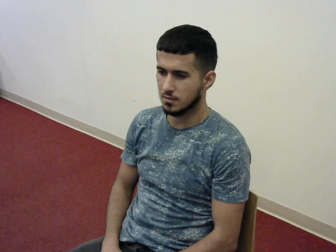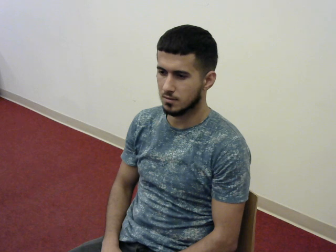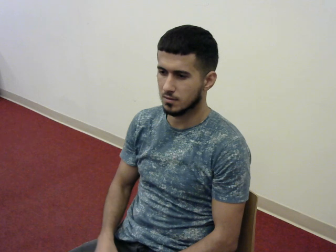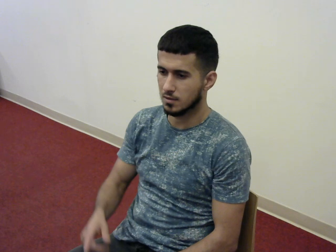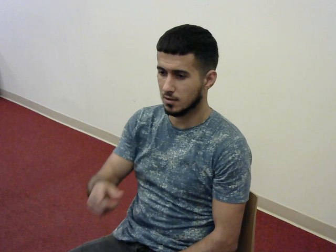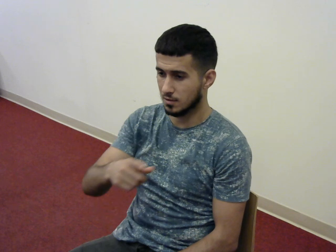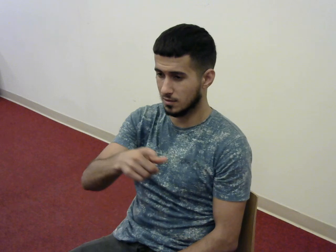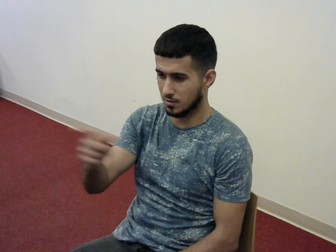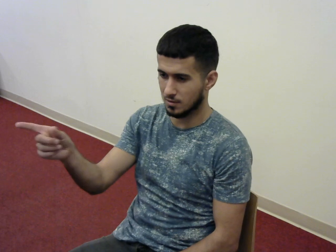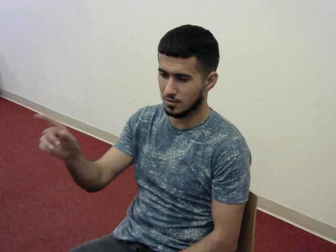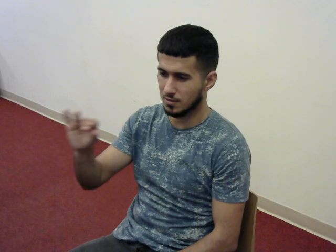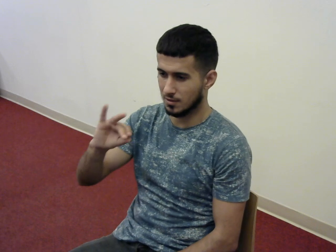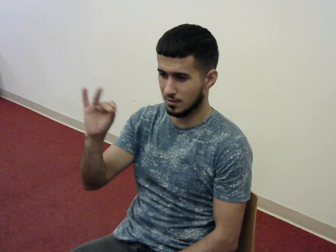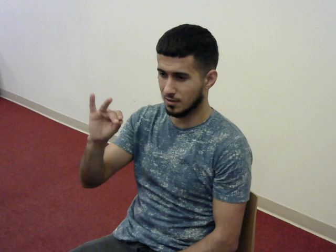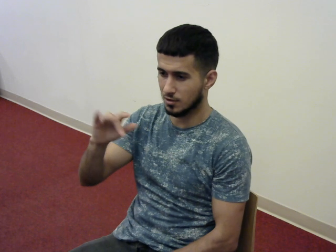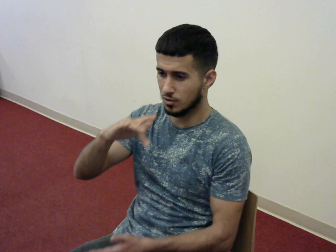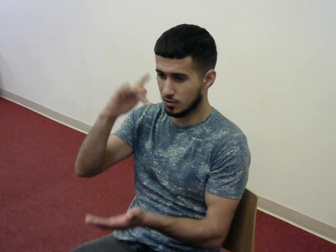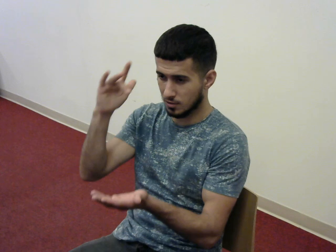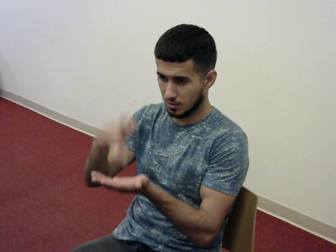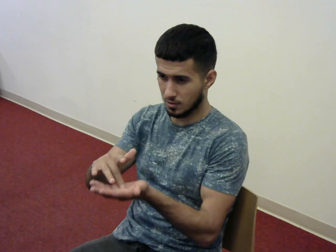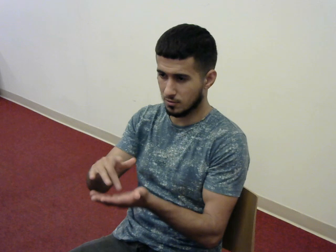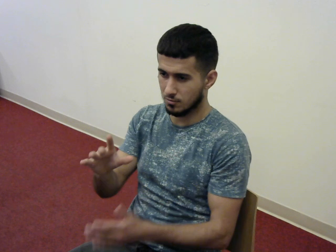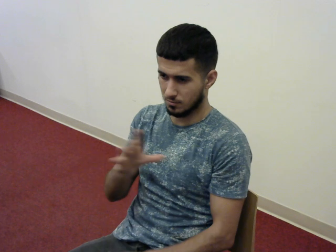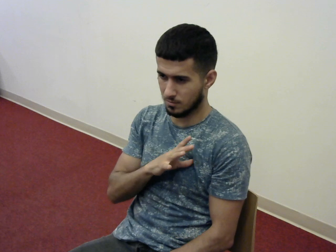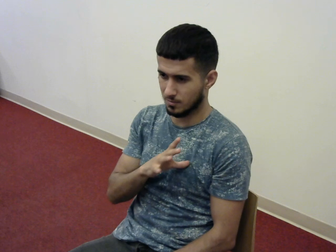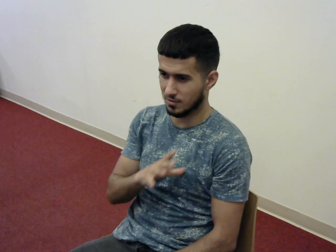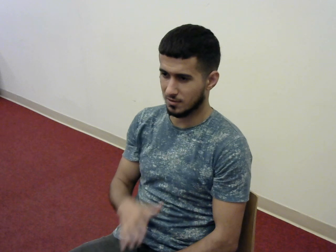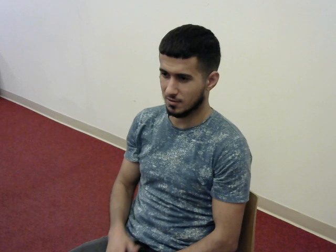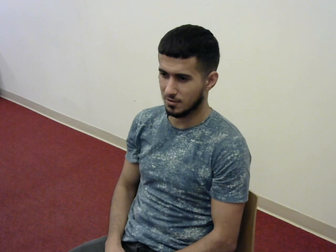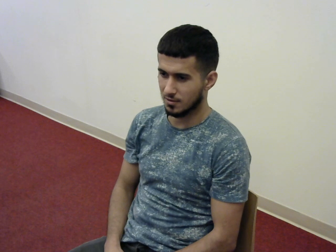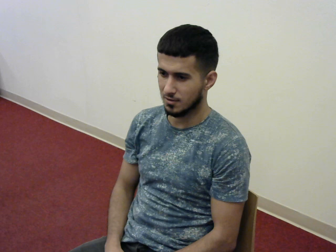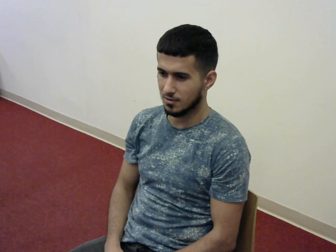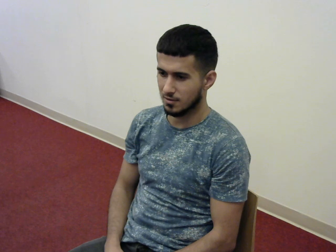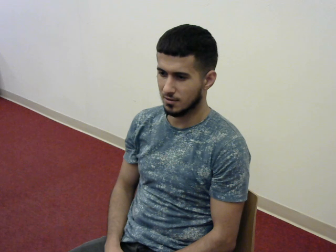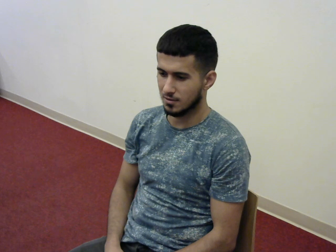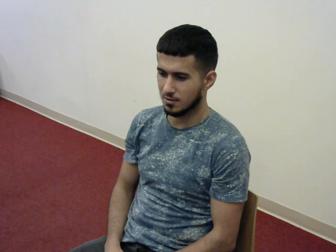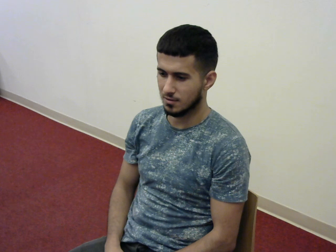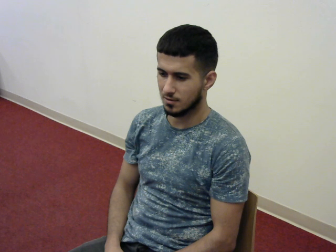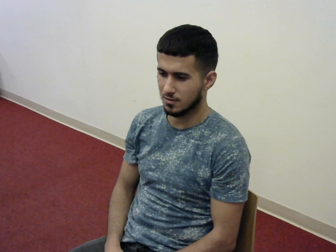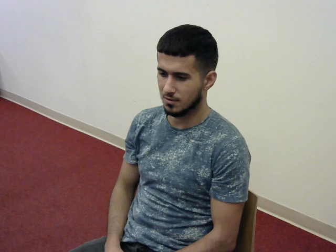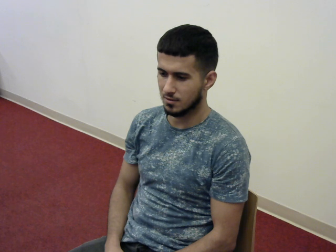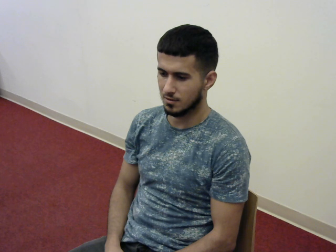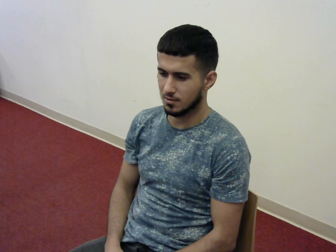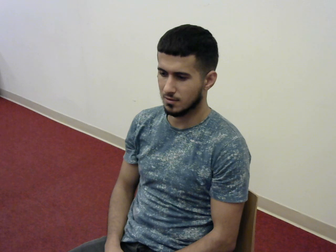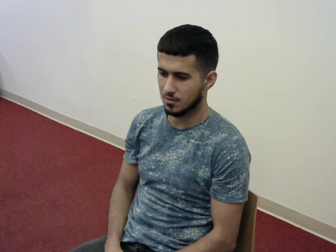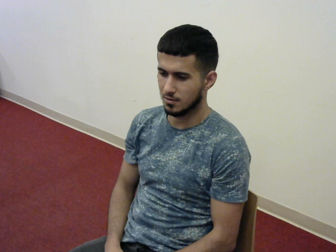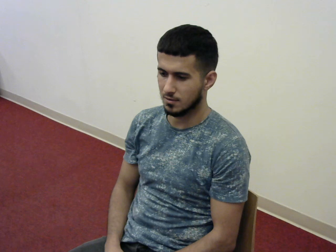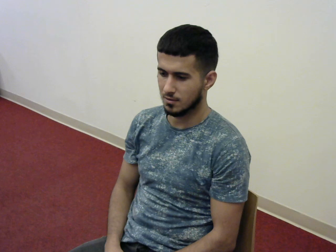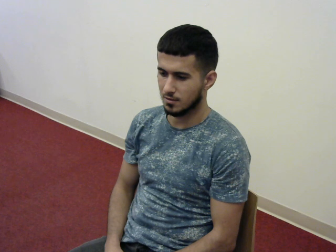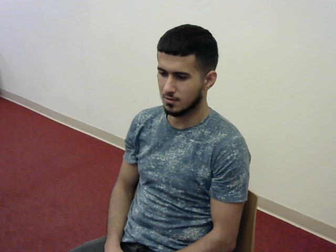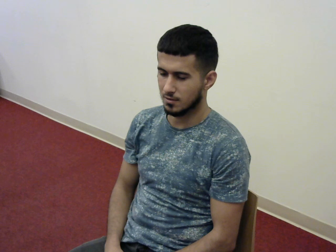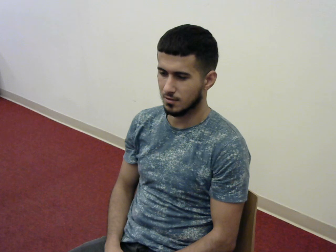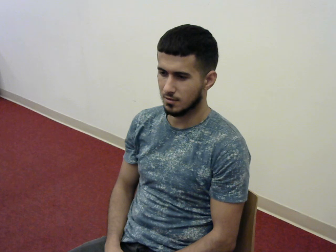Siz İçərişəhərdə olmusuz?